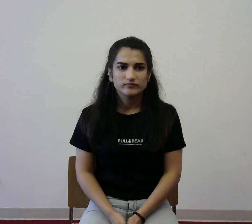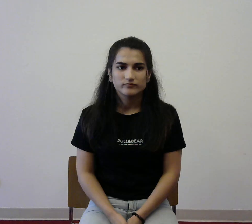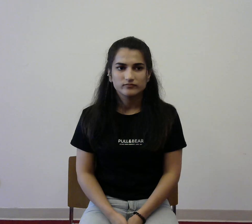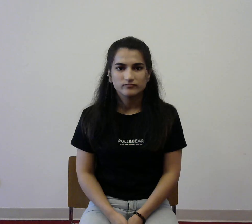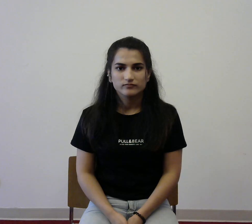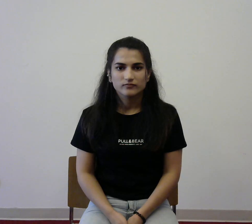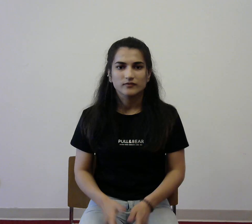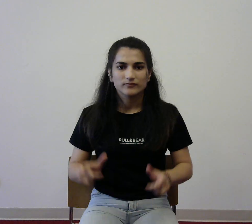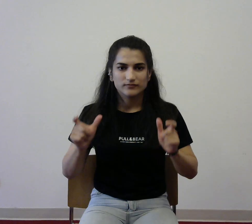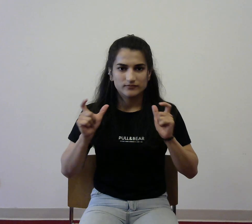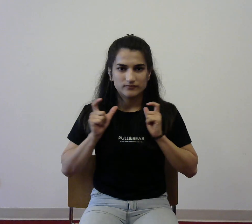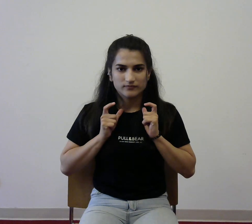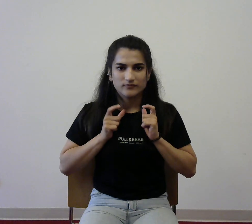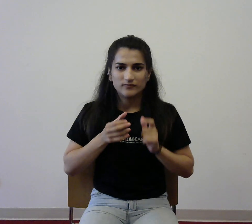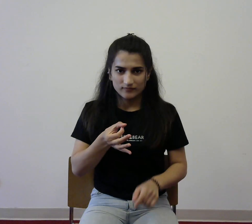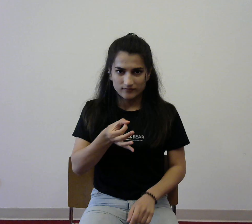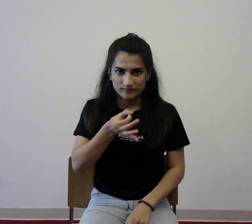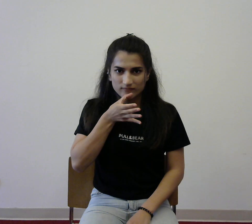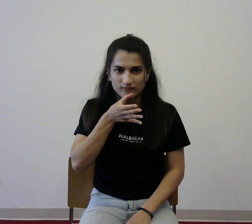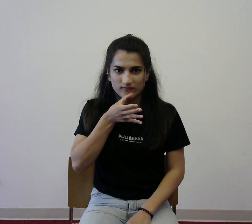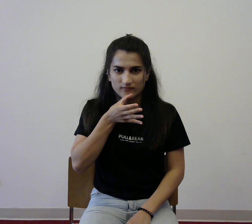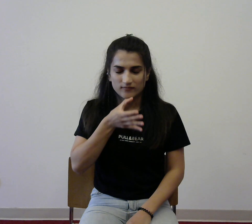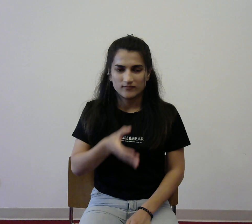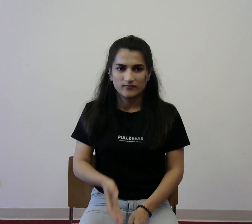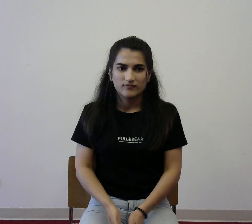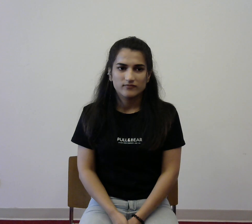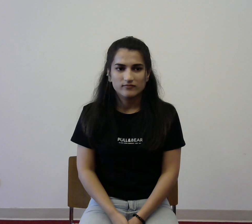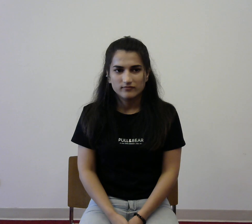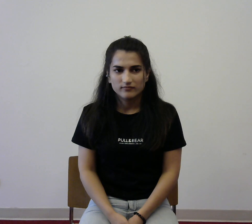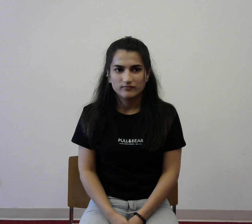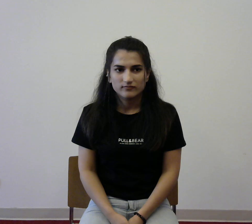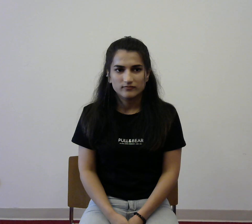Köynəyim xoşuna gəlir?